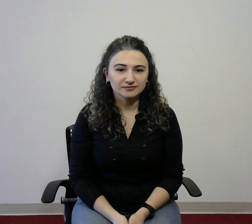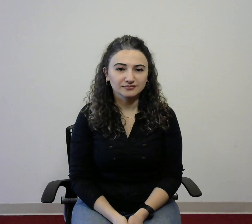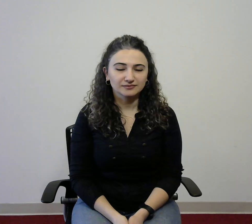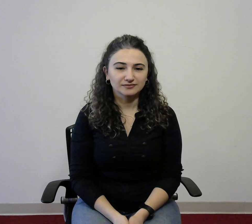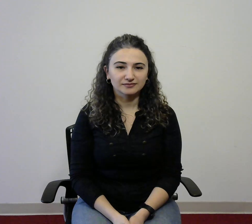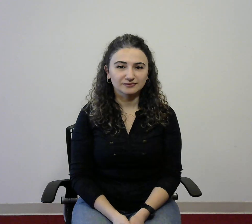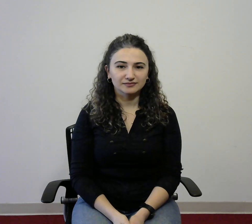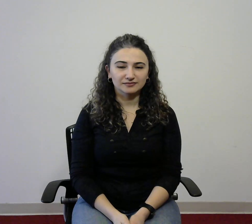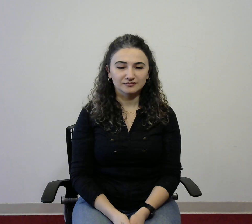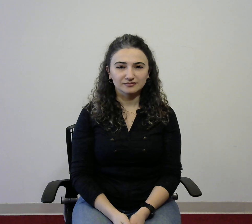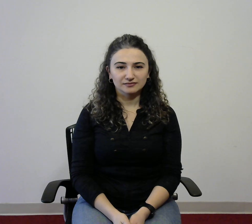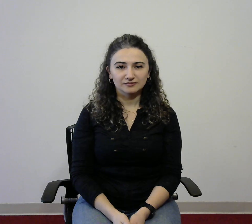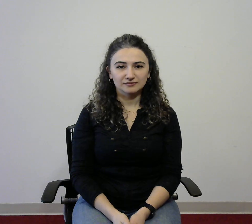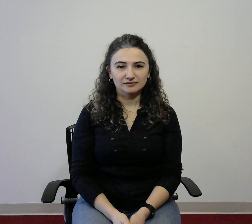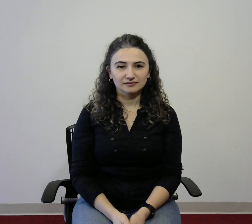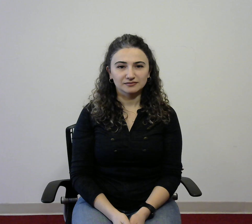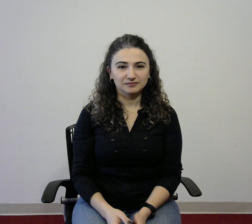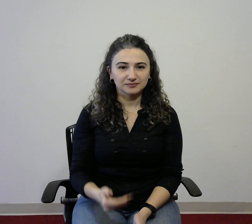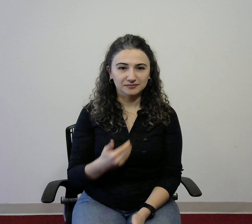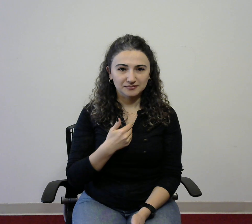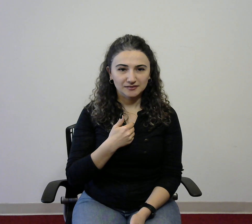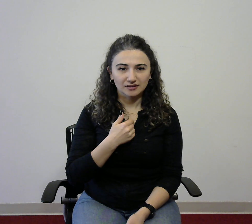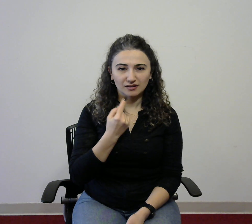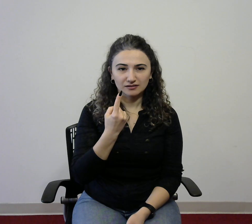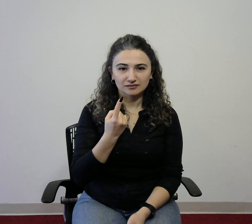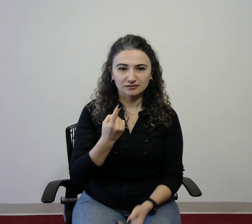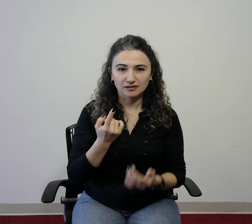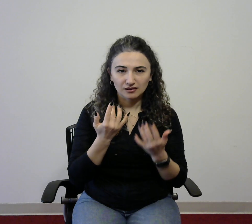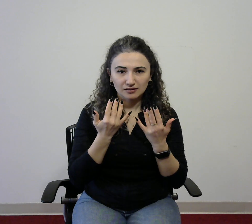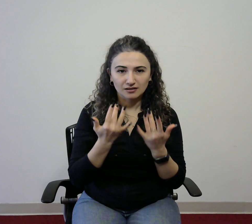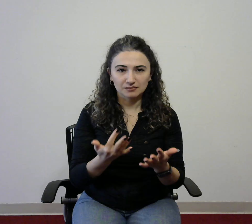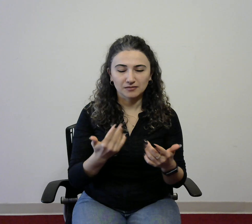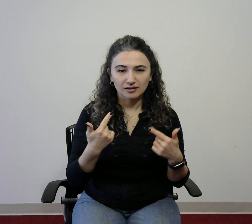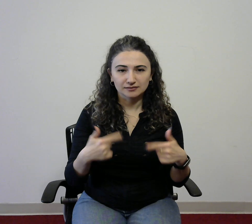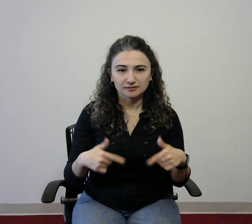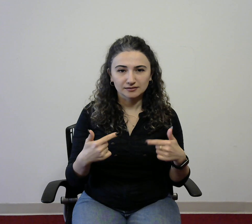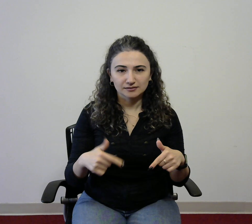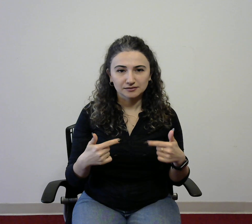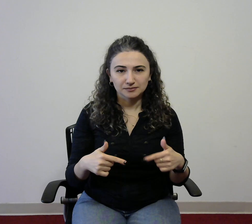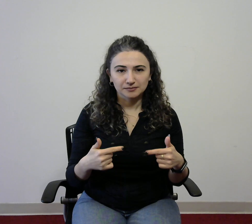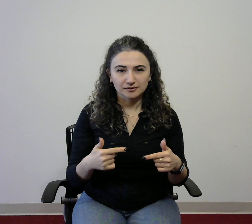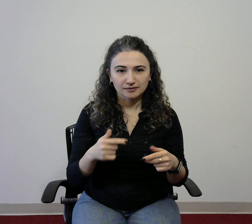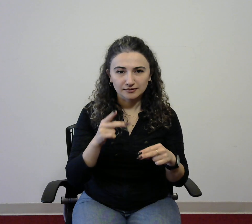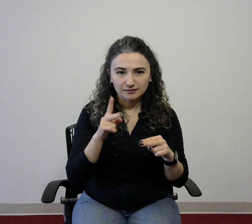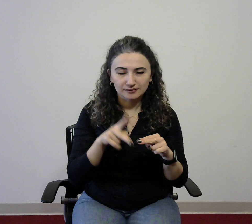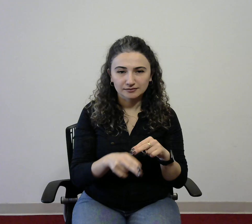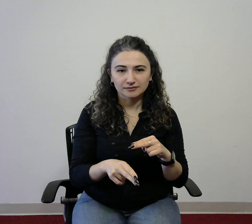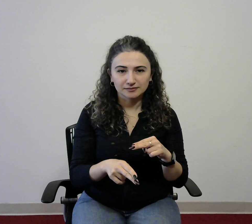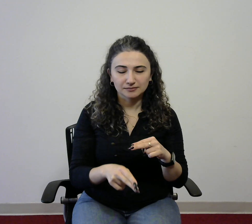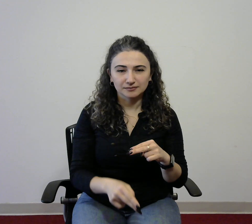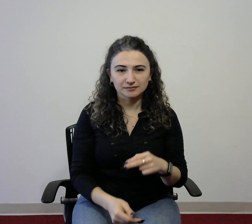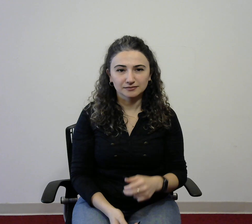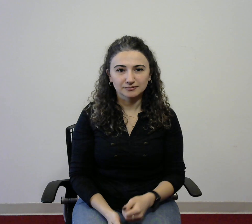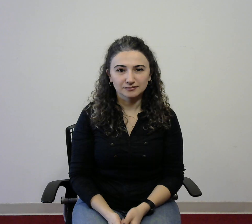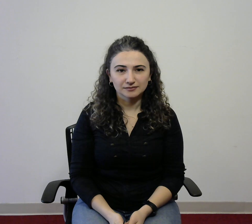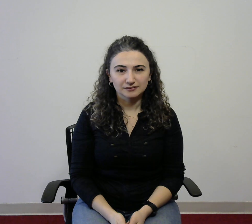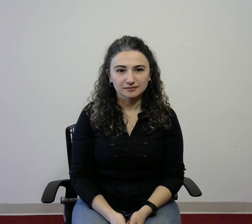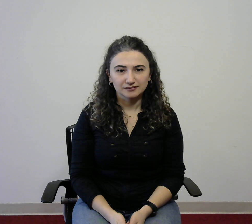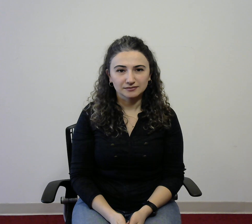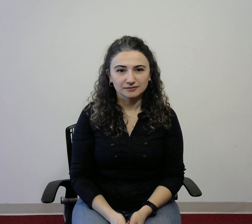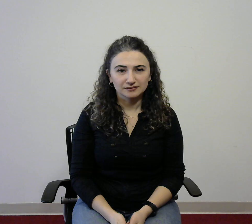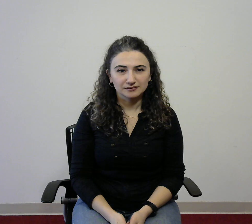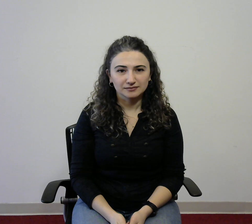Mən bir neçə imtahandan kəsildim